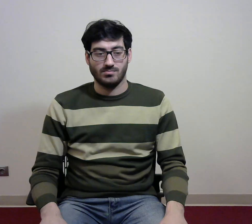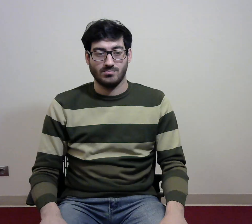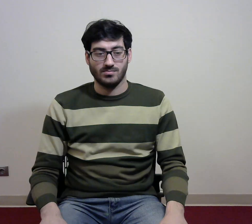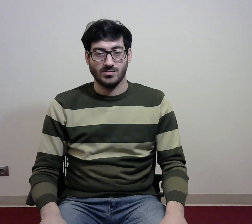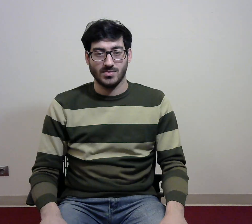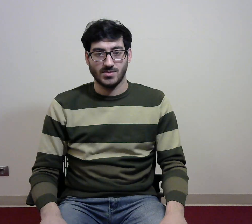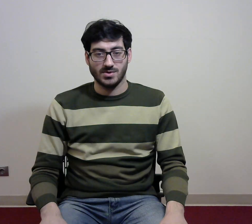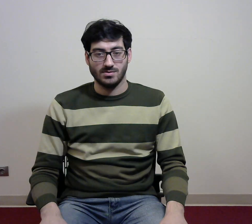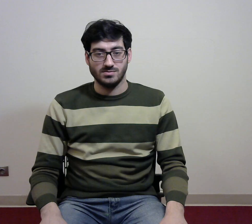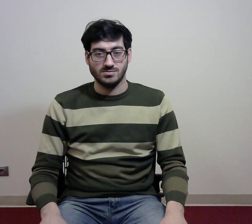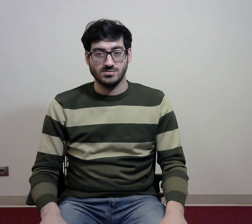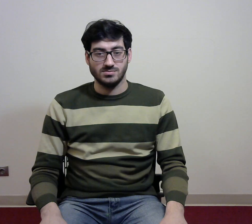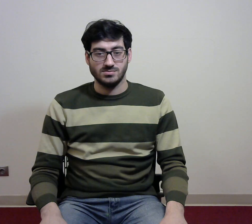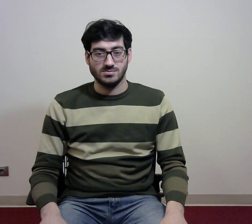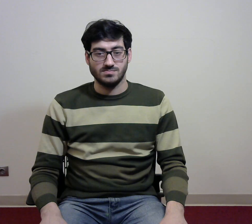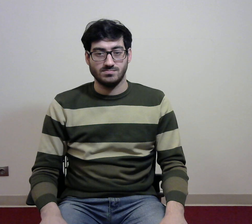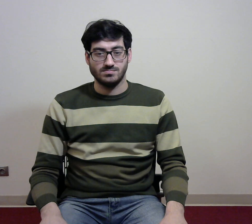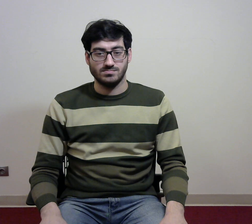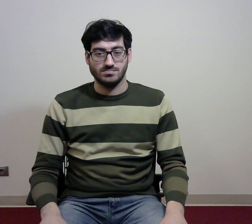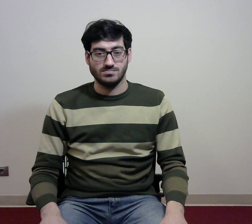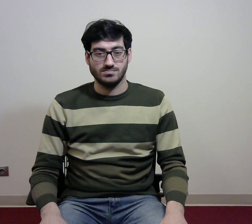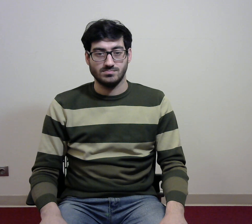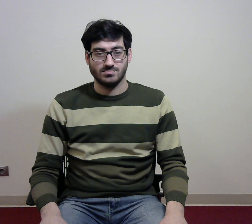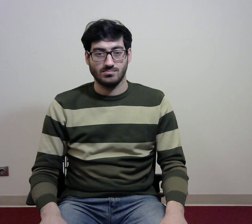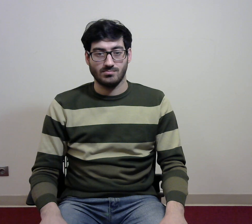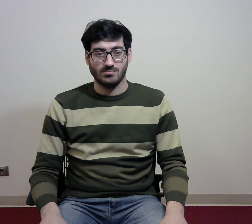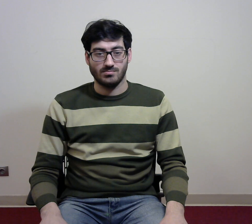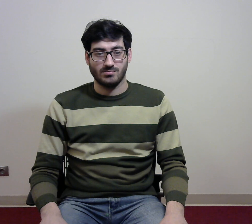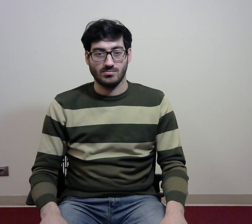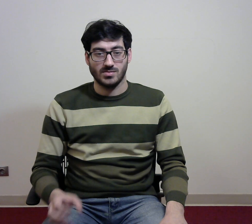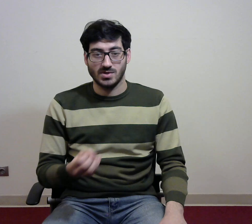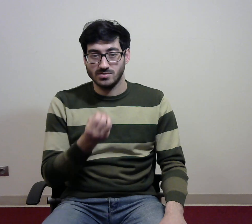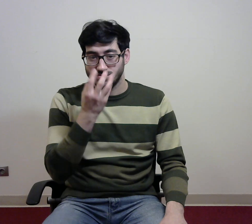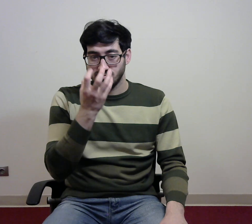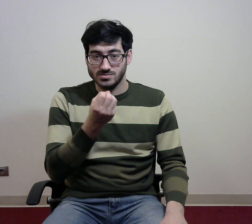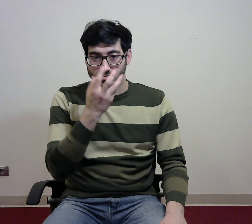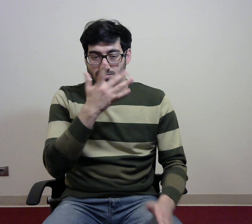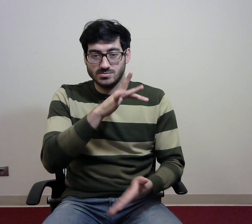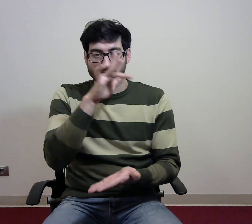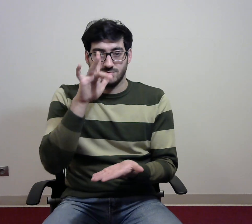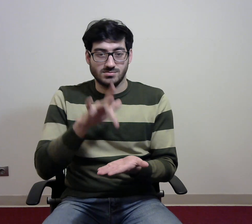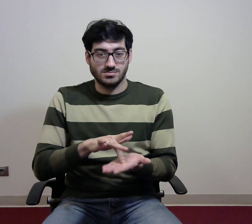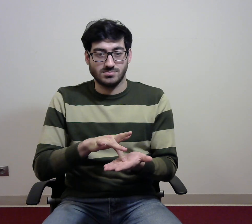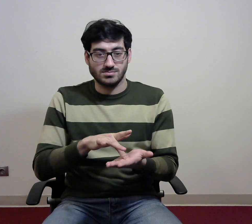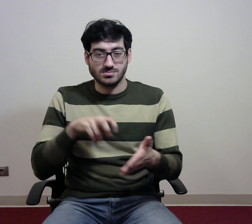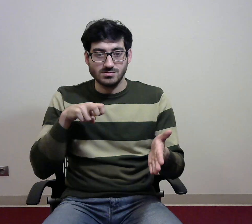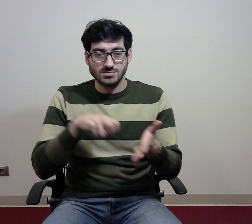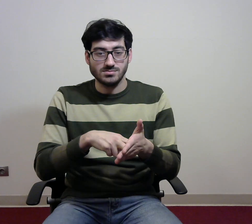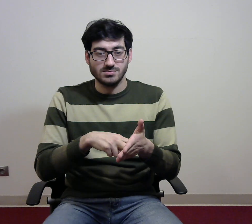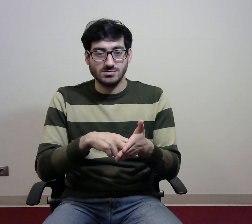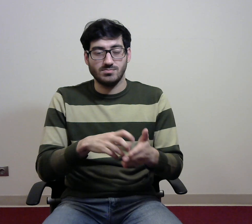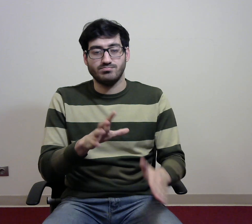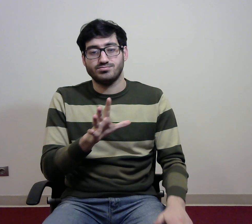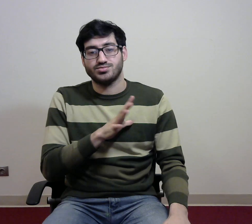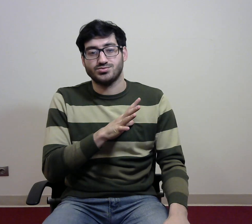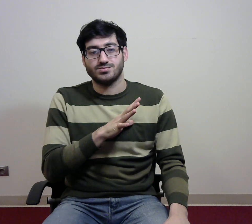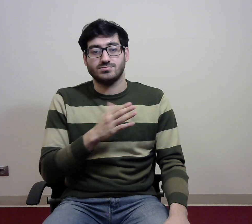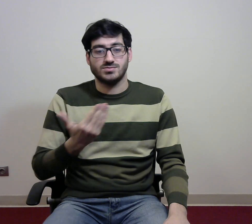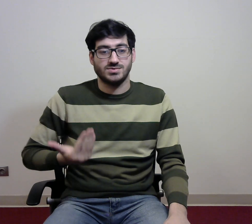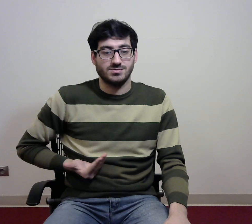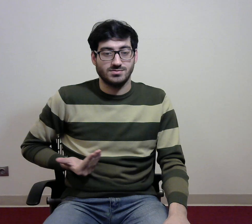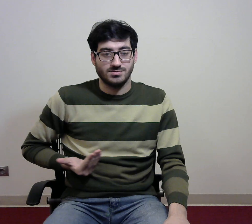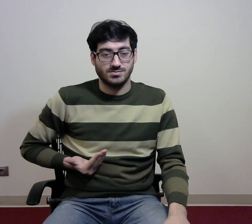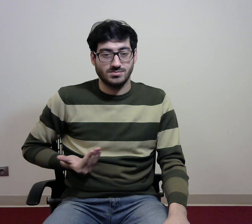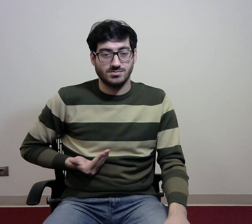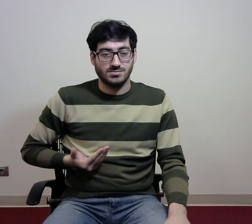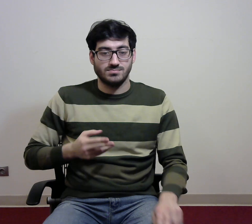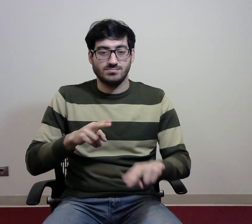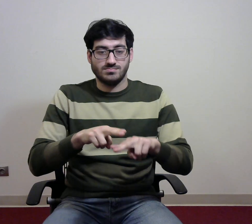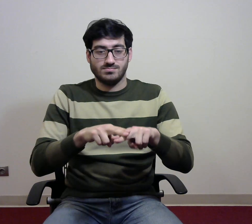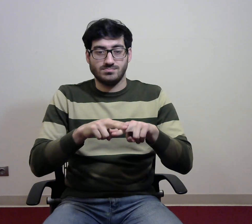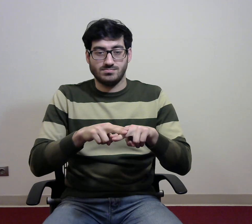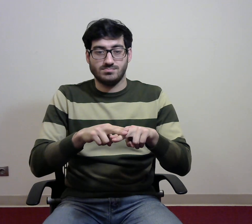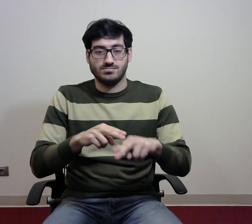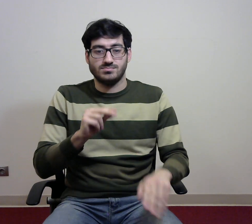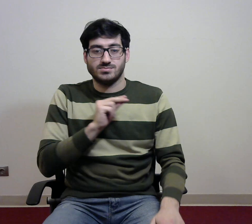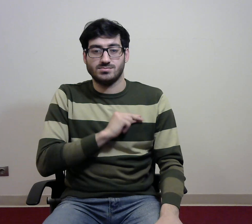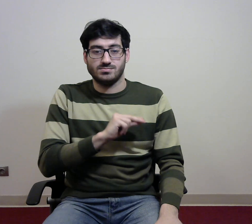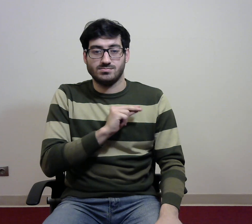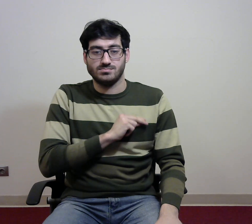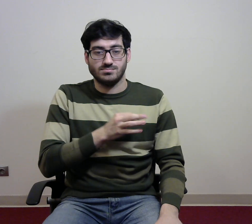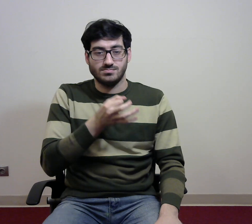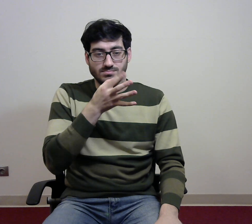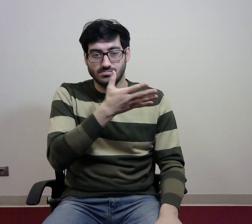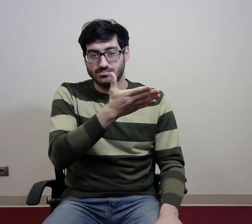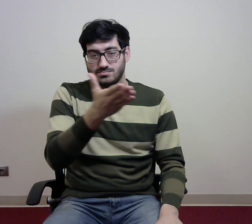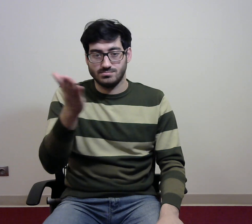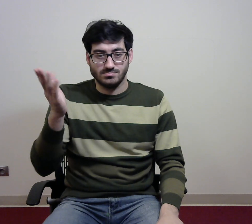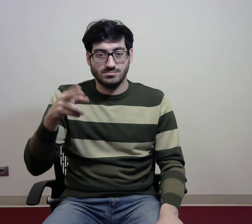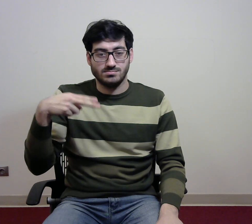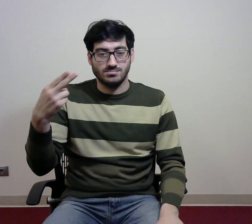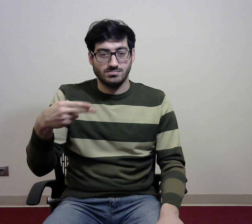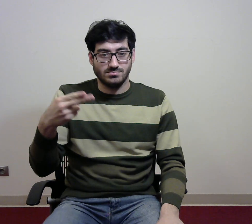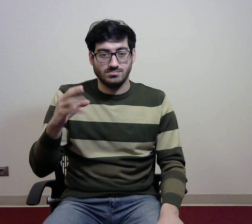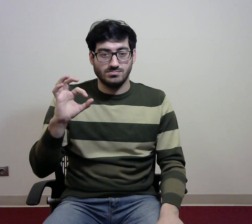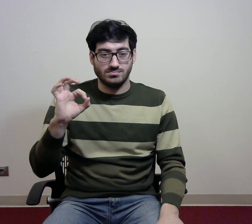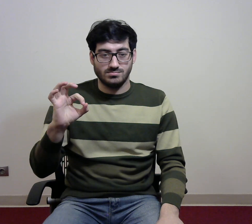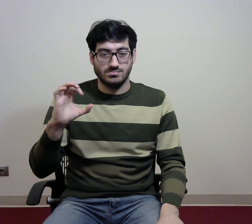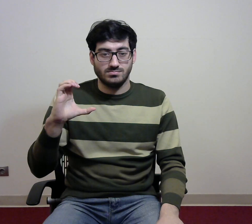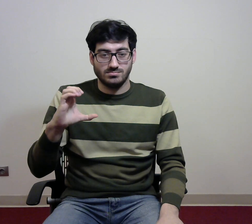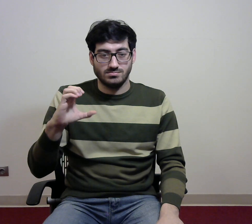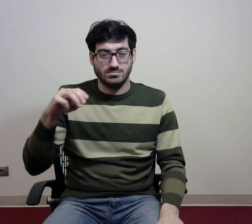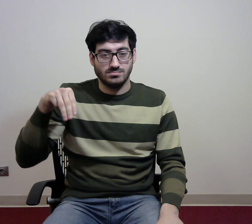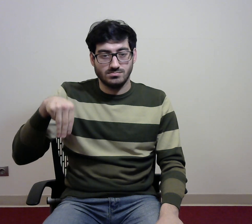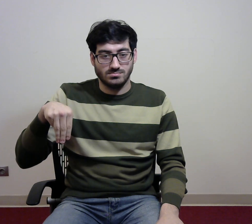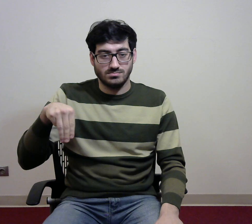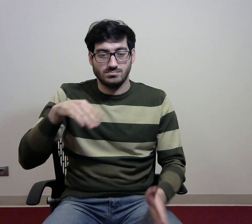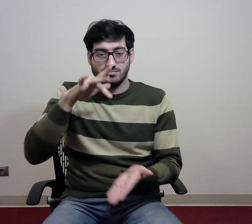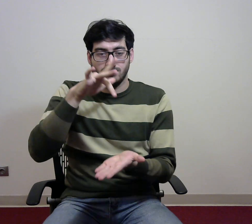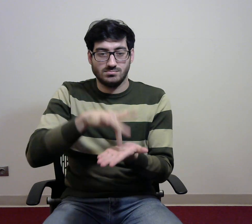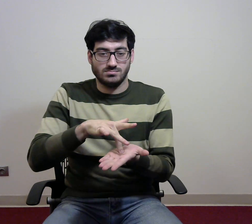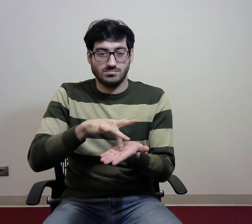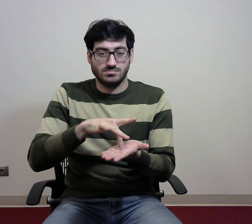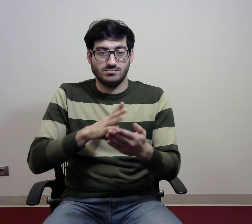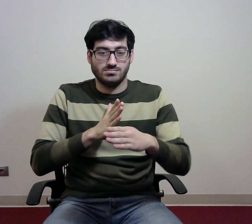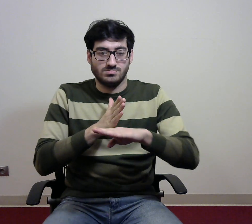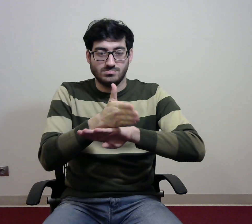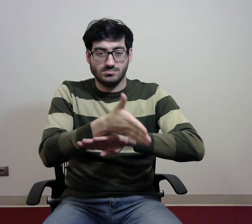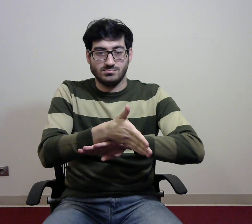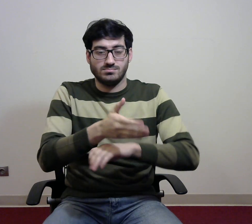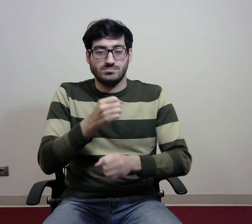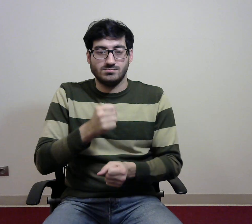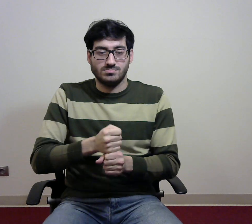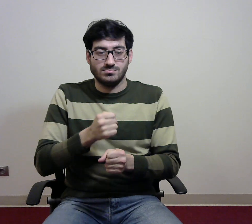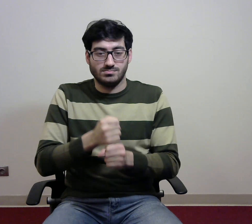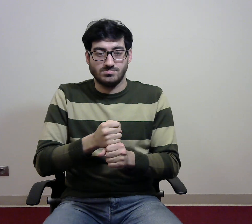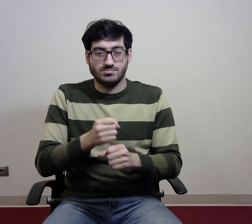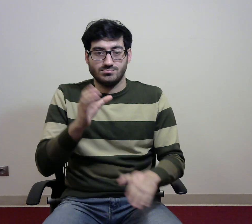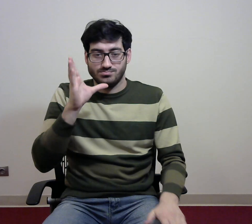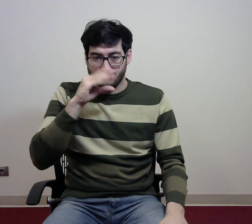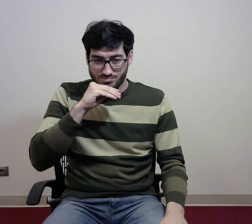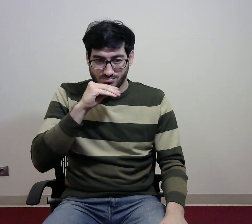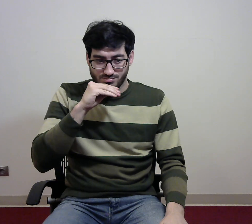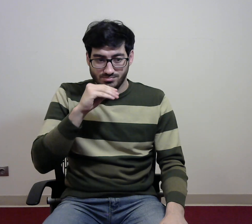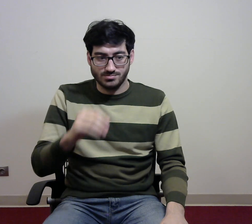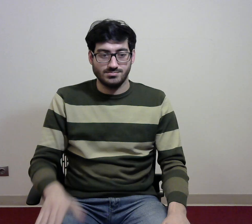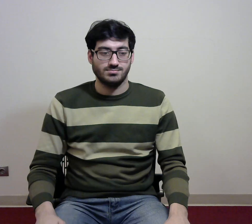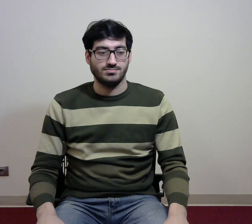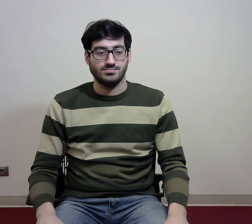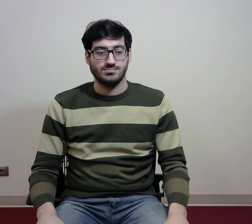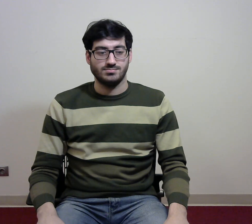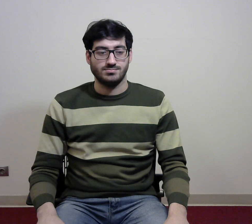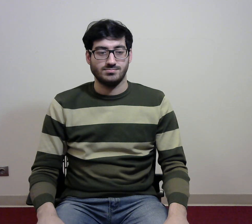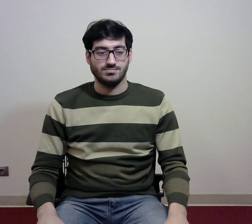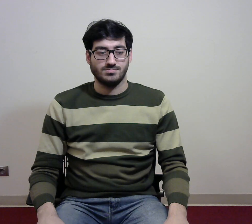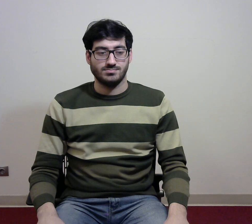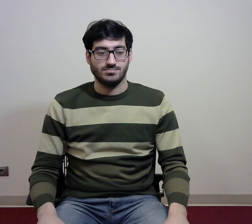Bakı şəhərində qeydiyyatda olan vətəndaşlar paytaxtda işləyən istənilən DOST mərkəzinə yaxınlaşa bilər